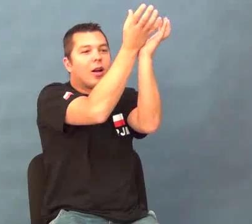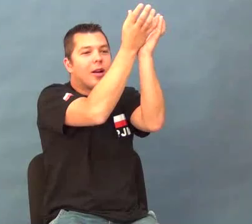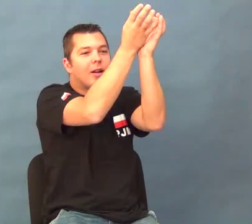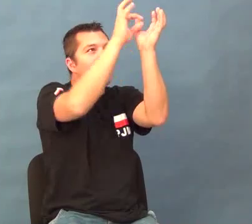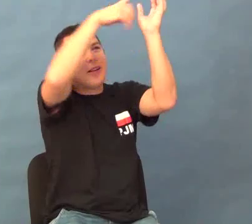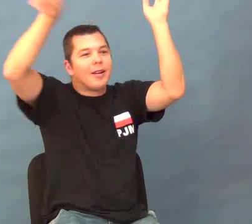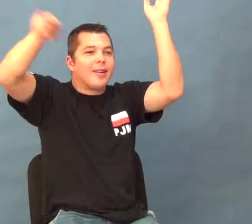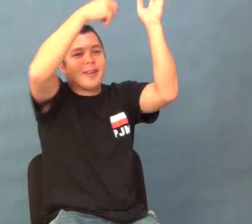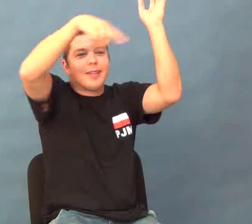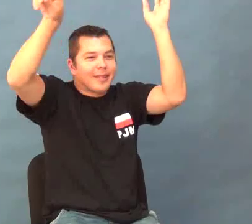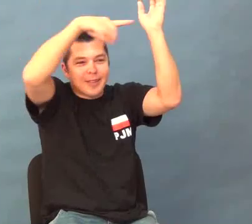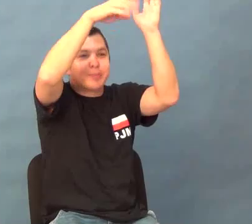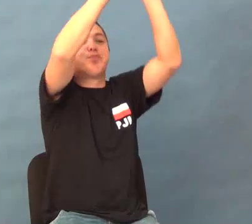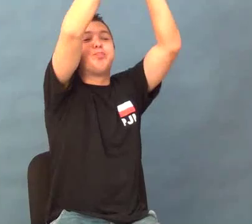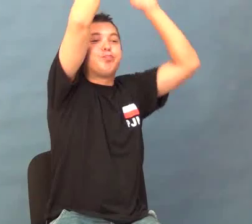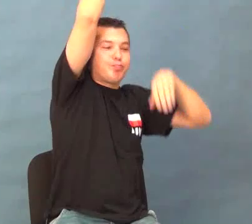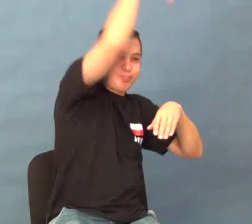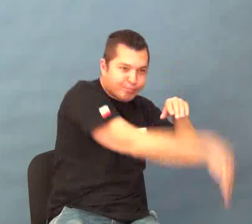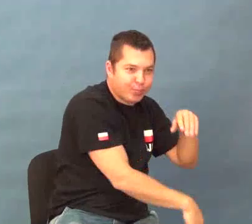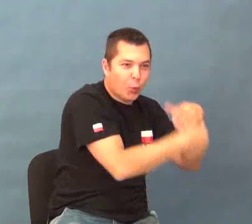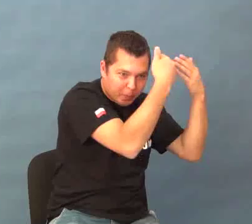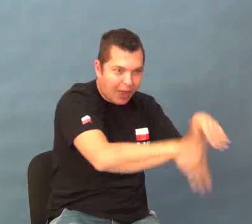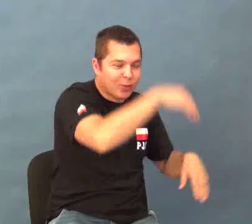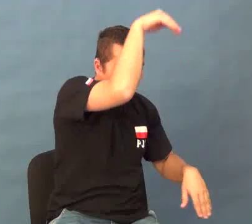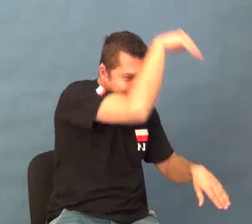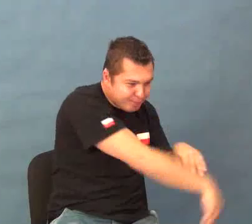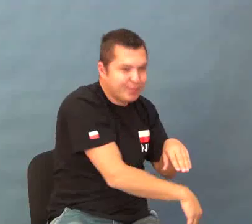Ul najpierw dynda, a potem urywa się i spada na ziemię.